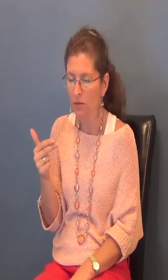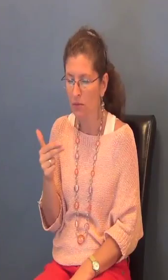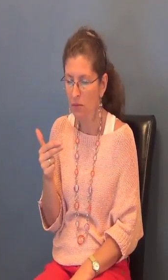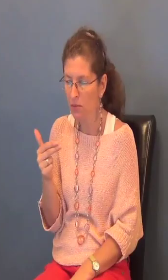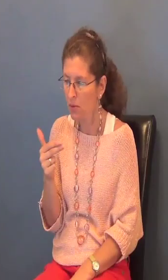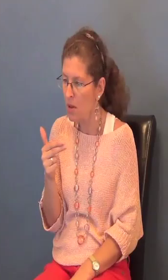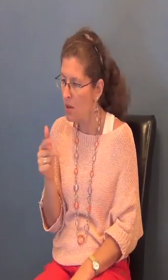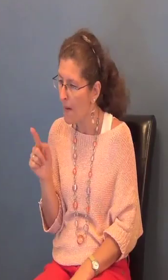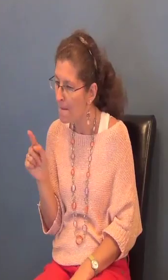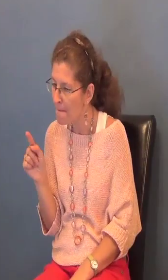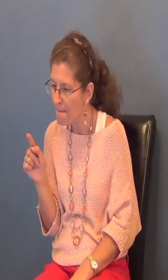Niedziela?